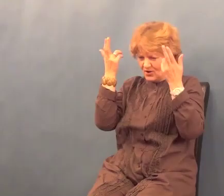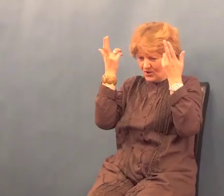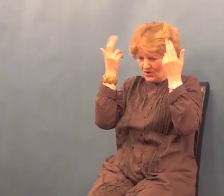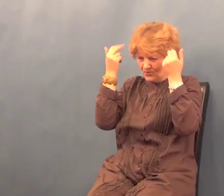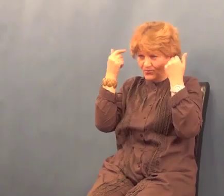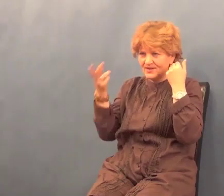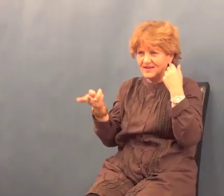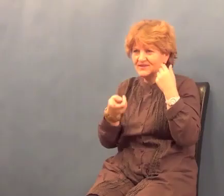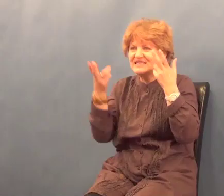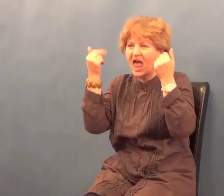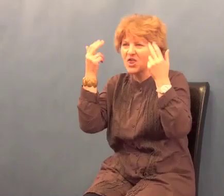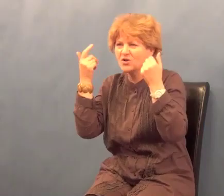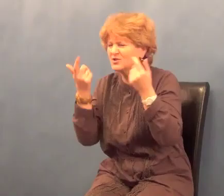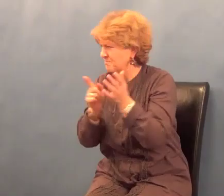To są króliki, dwa zające.